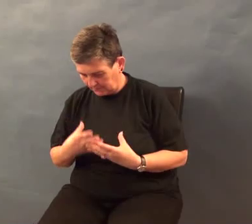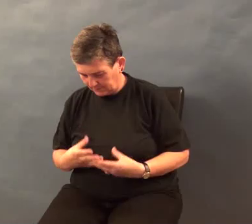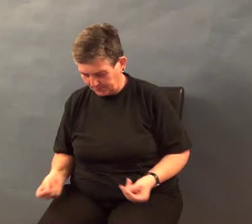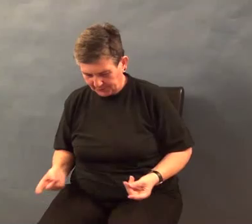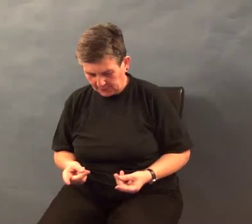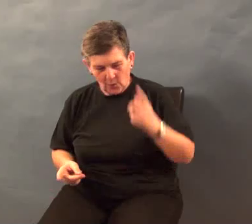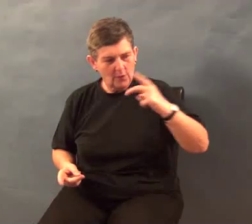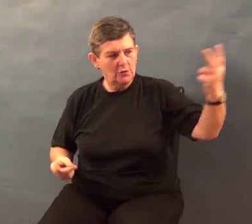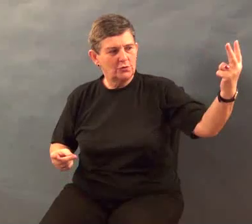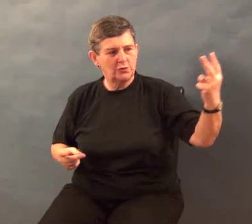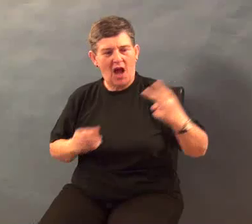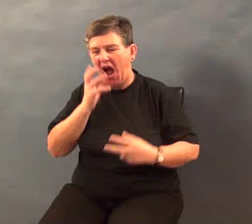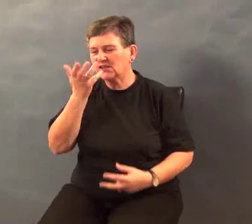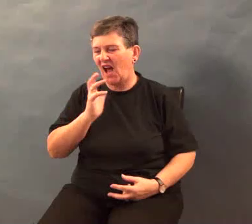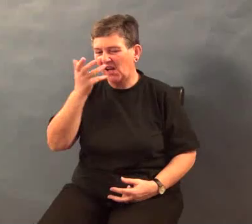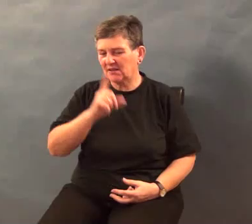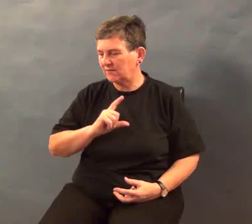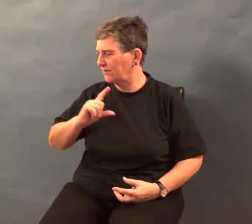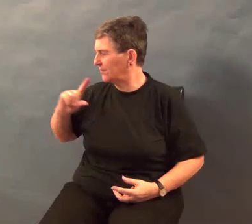Zjawiają się trzej chłopcy, którzy jedzą gruszki, mijają go i odchodzą.